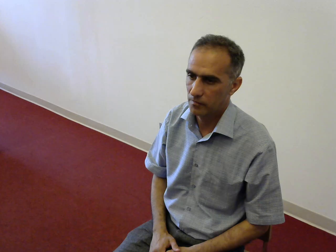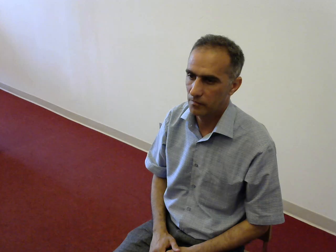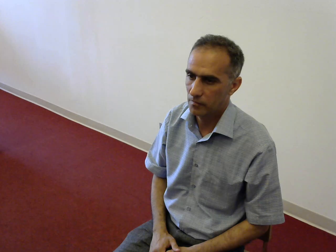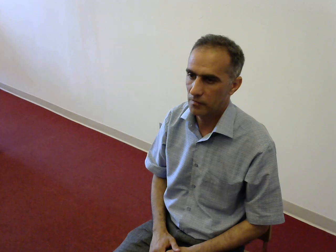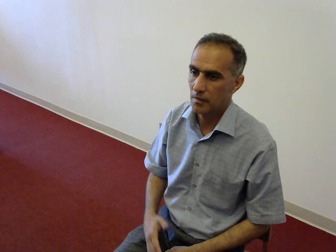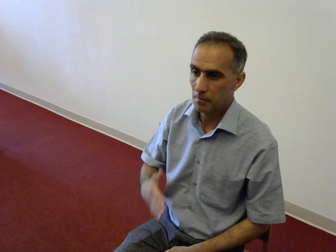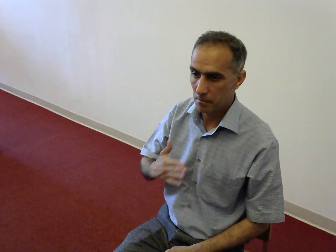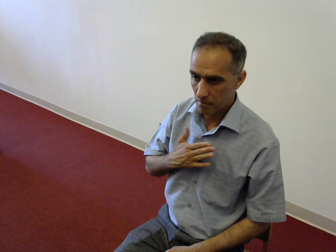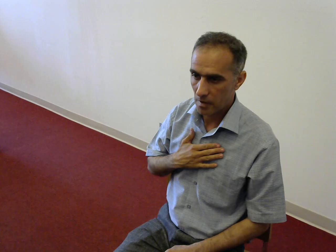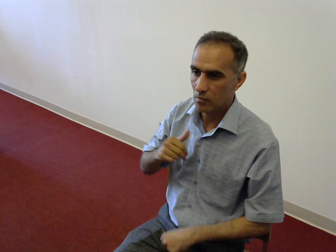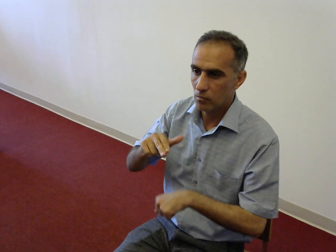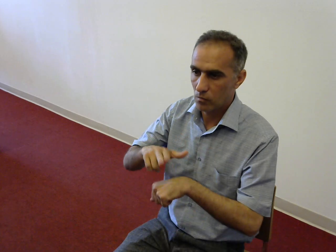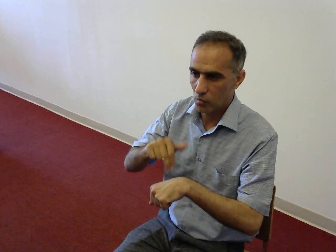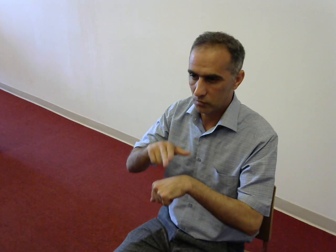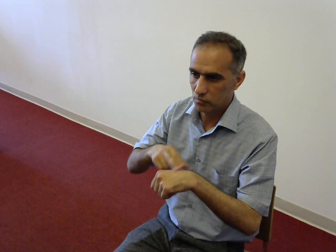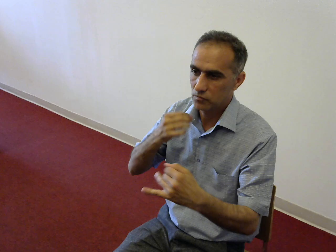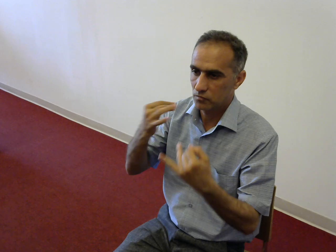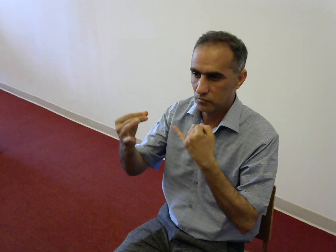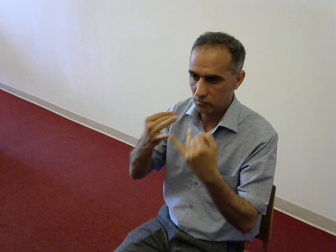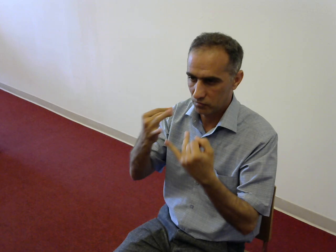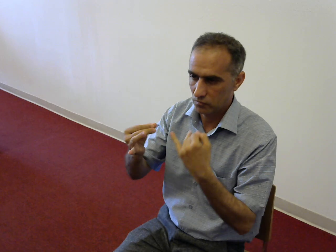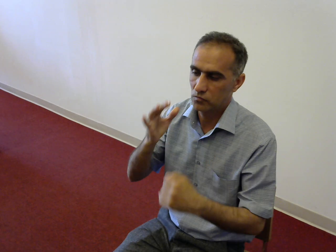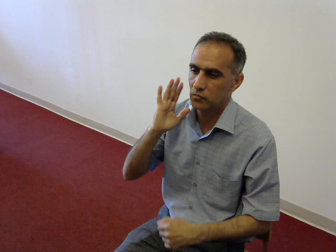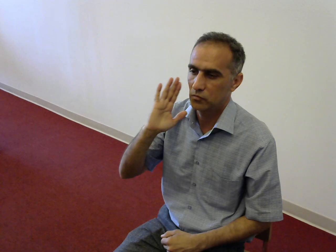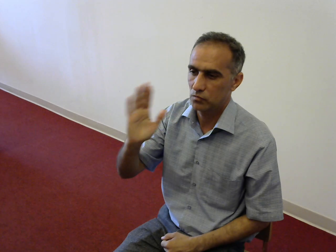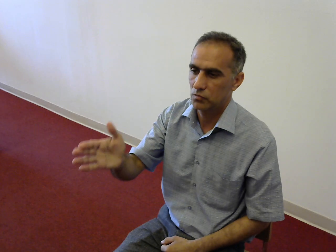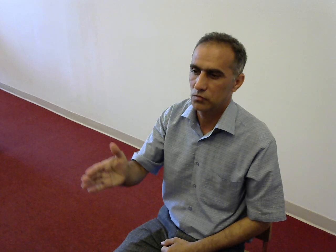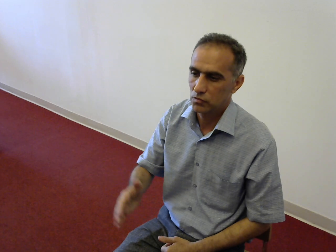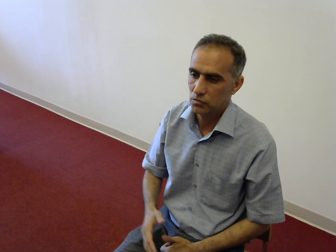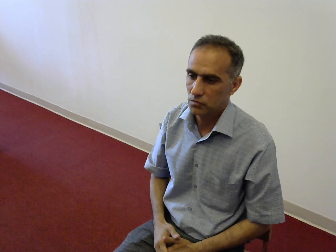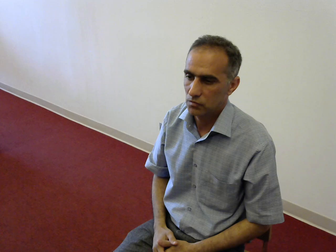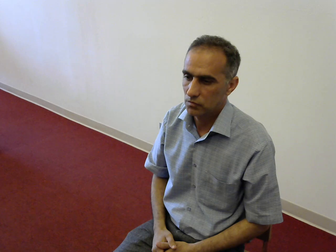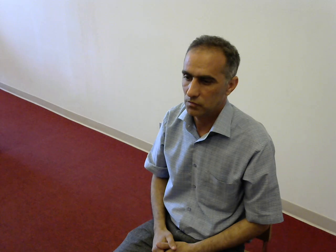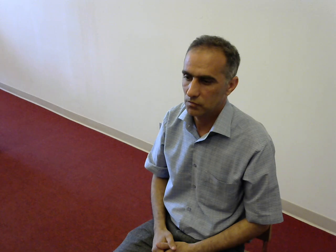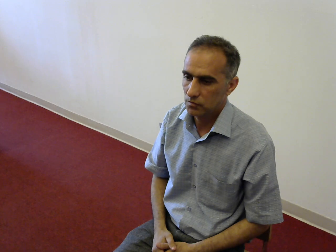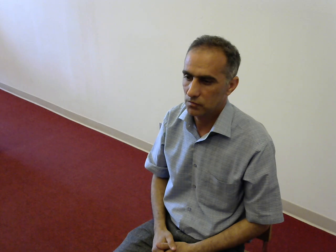Mən polisə müraciət edəcəyəm